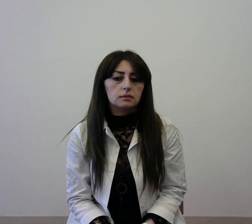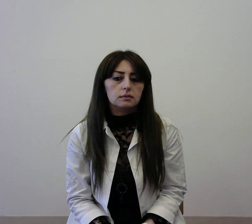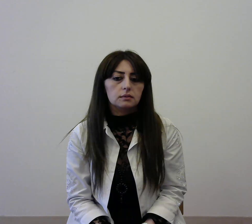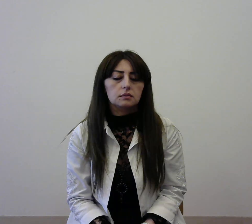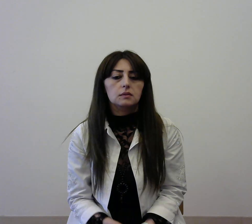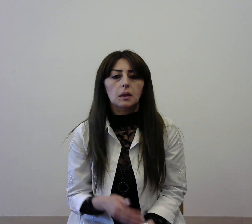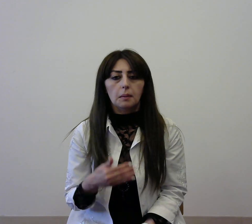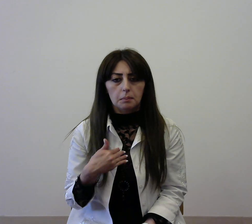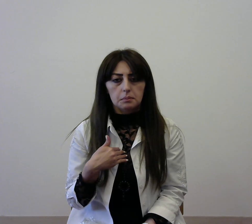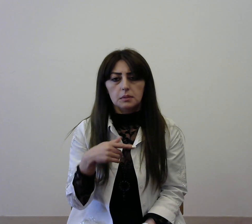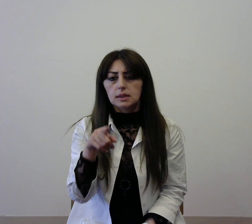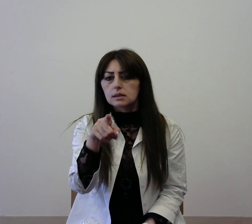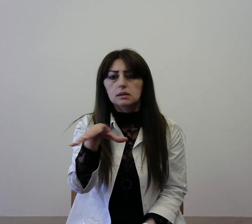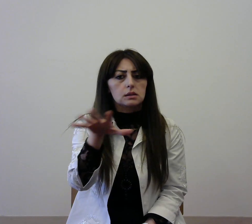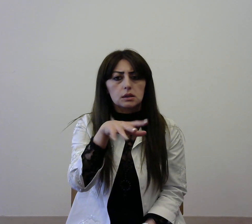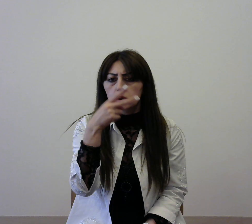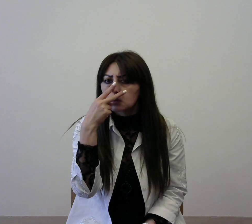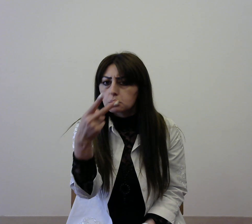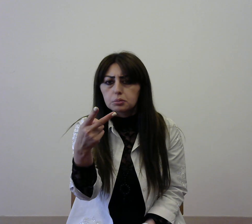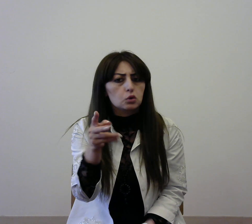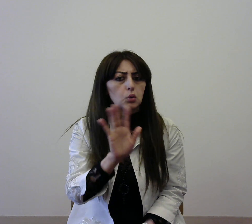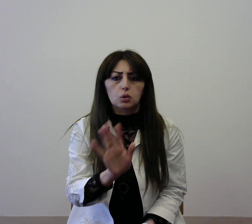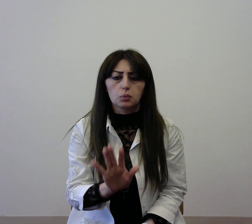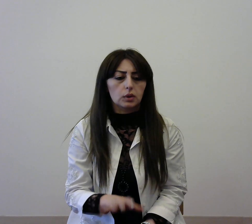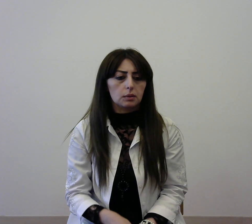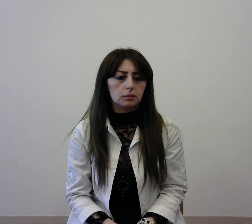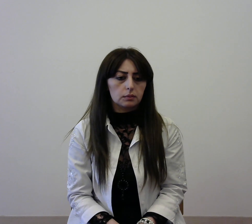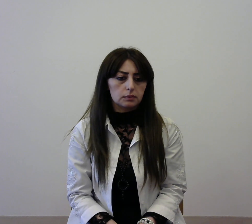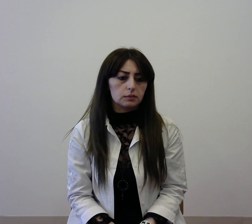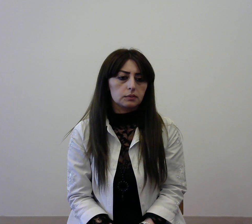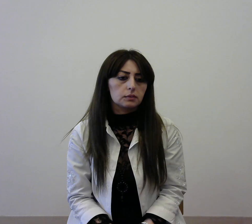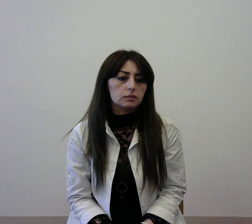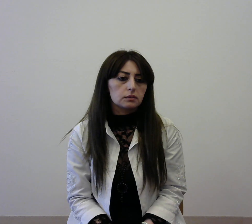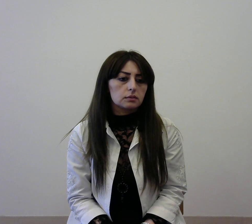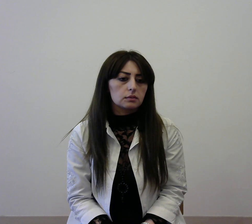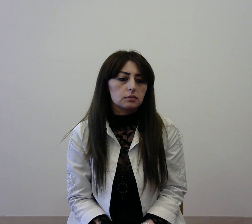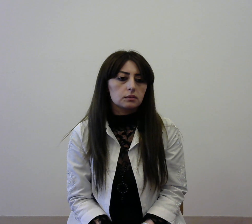Mən sizi görmürəm